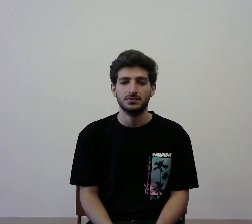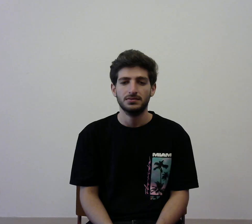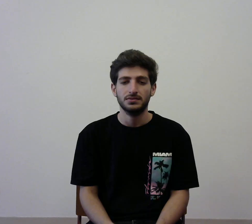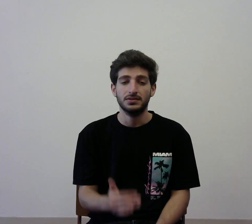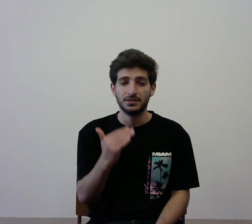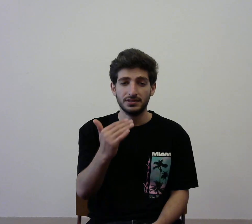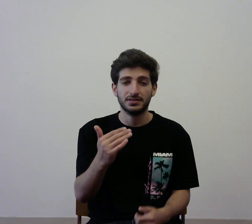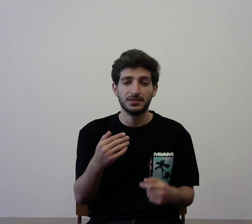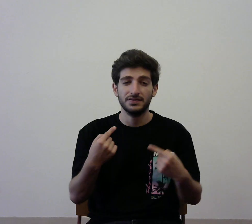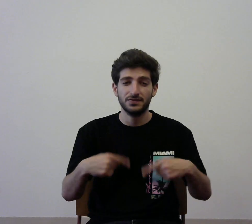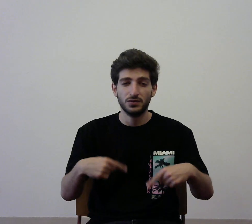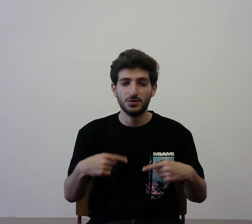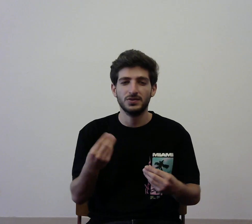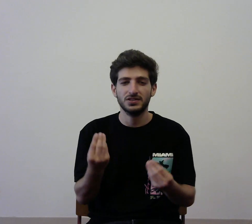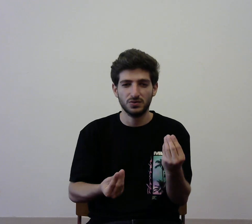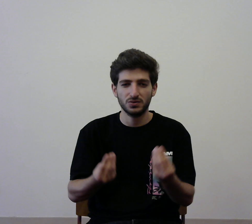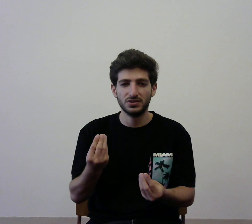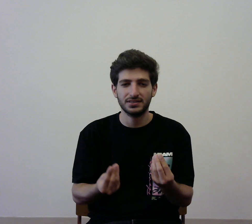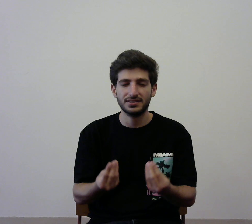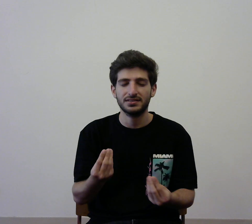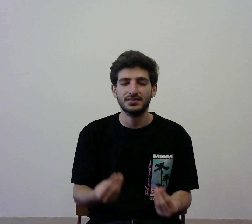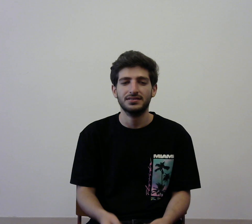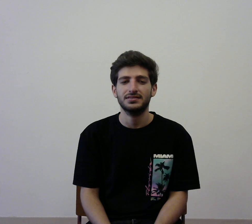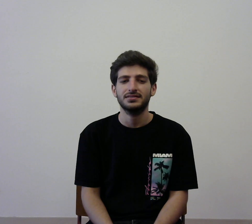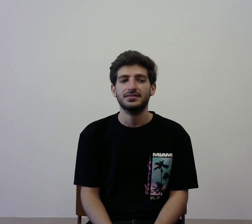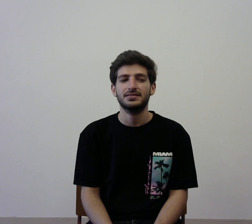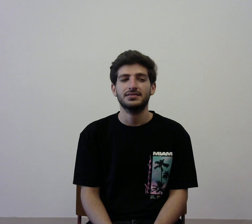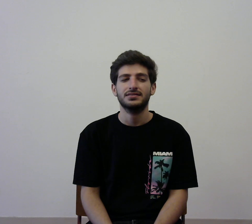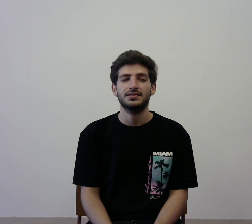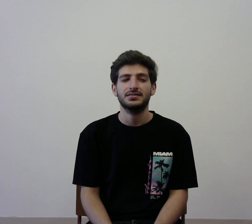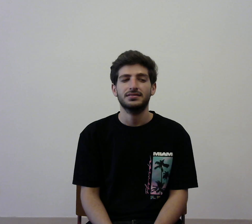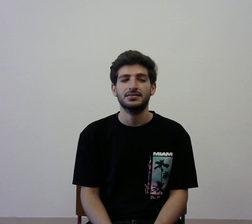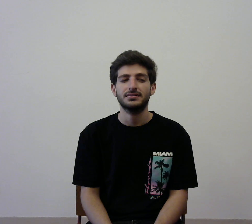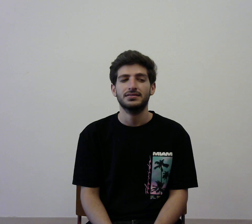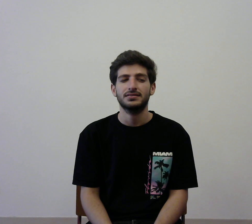Siz futbol oynayırsınız?